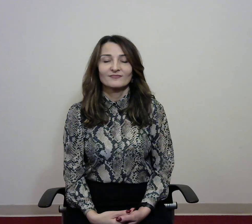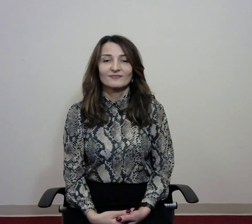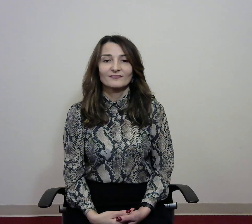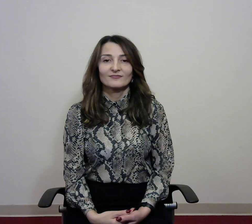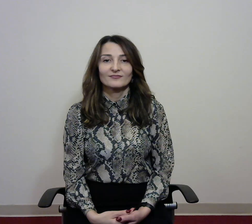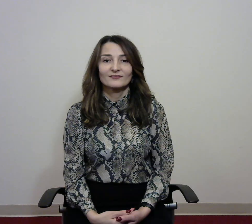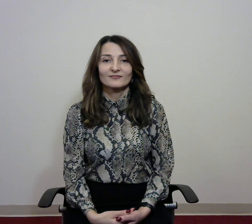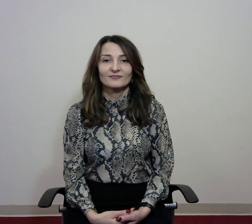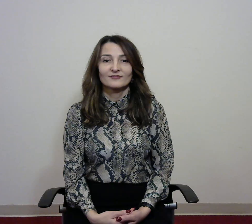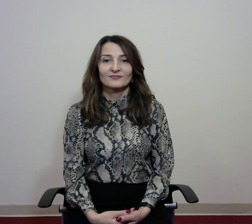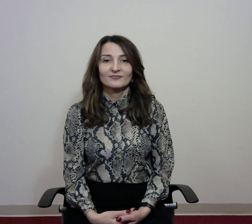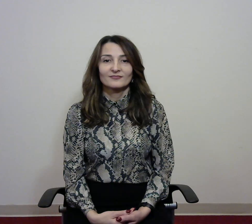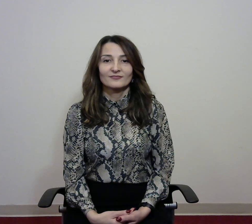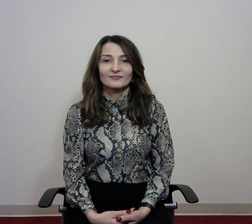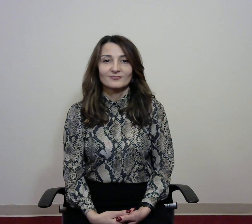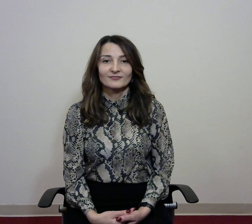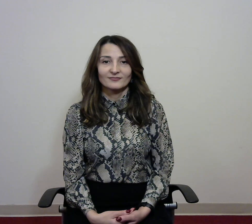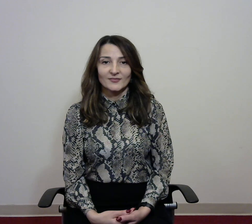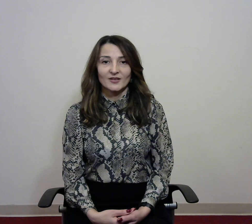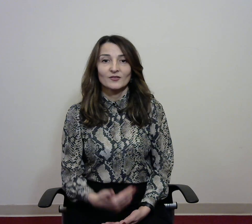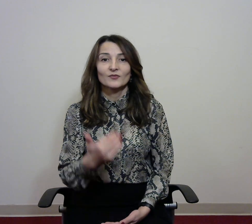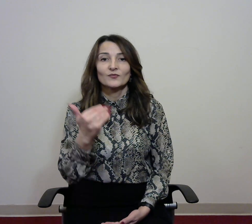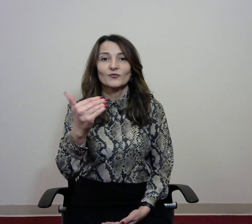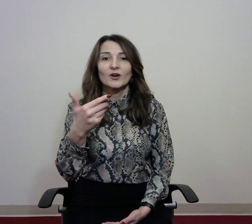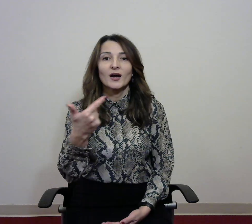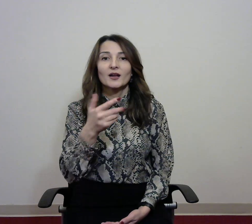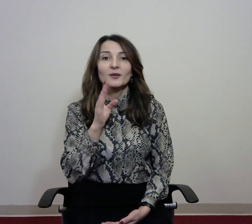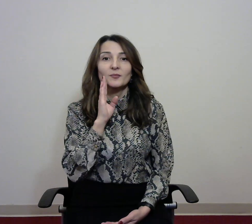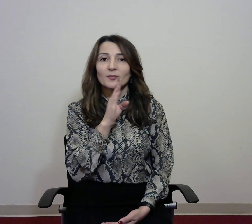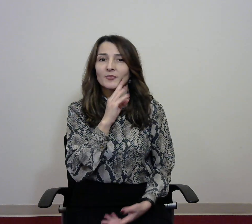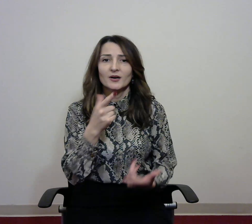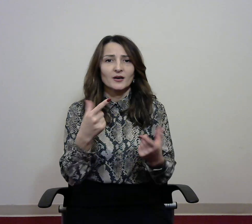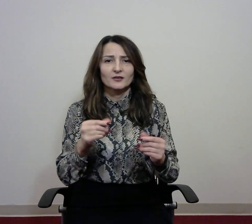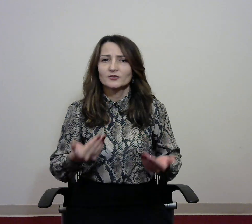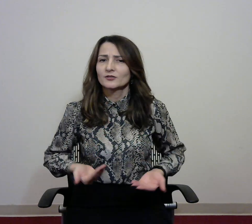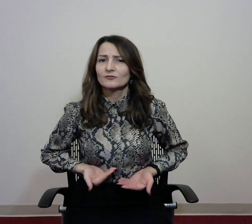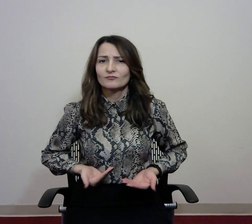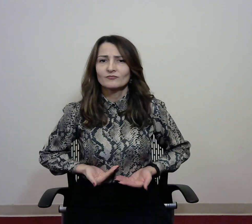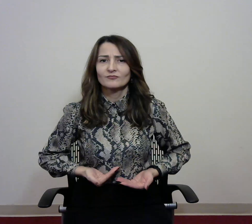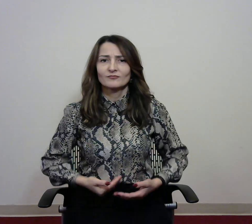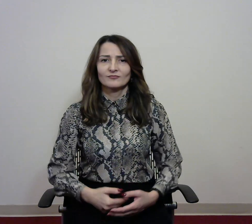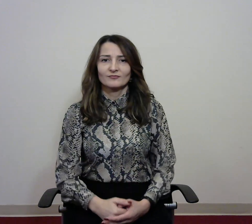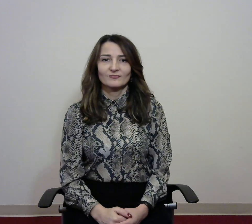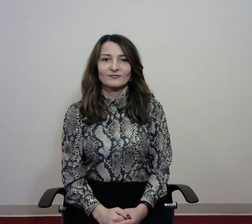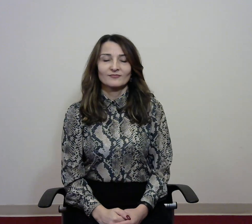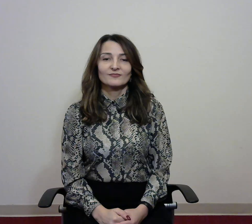Sənin qayınanan harda yaşayır?